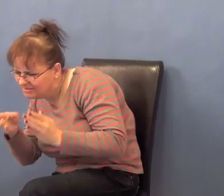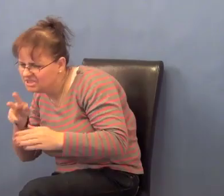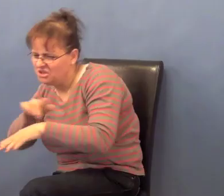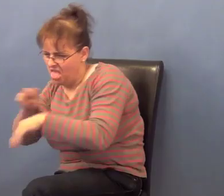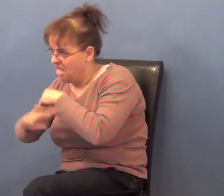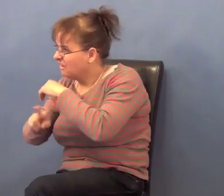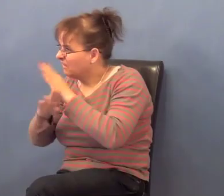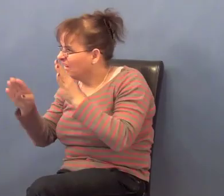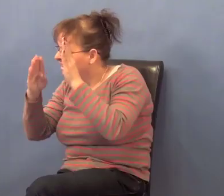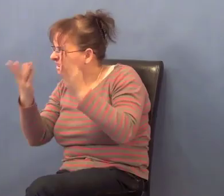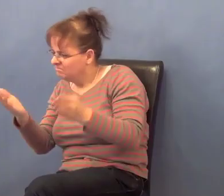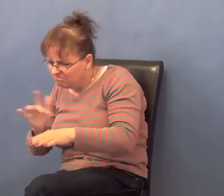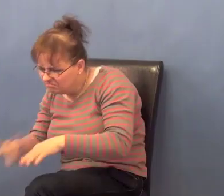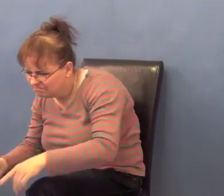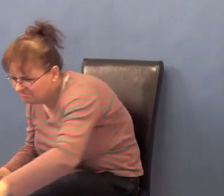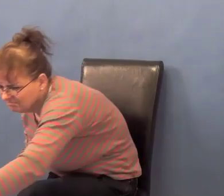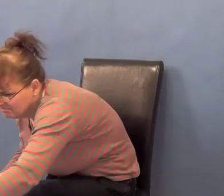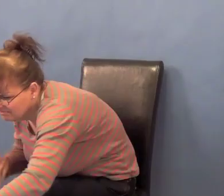Czy to jest pień drzewa?